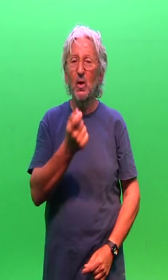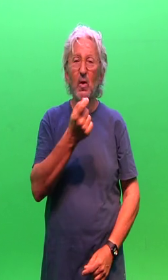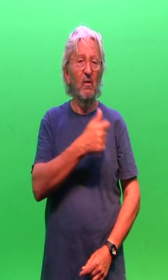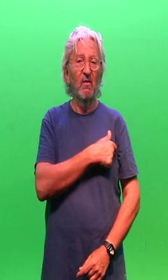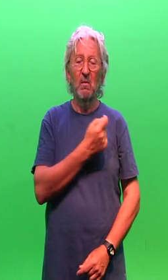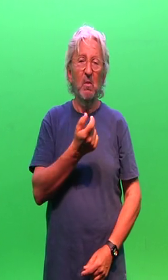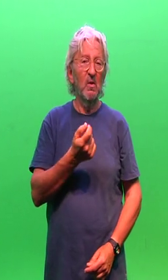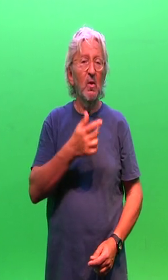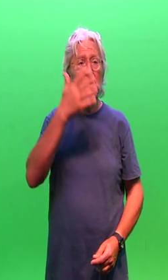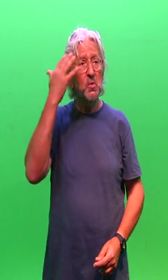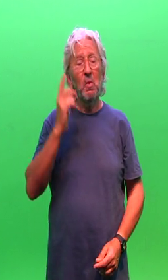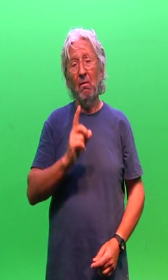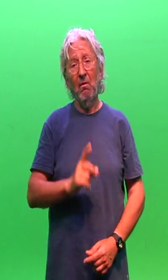Tinc poca febre, i no suo.